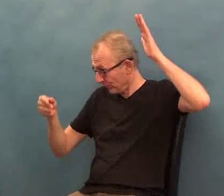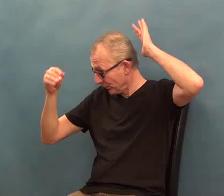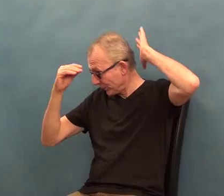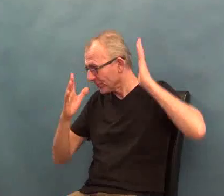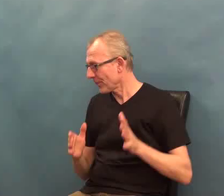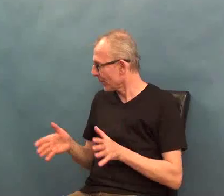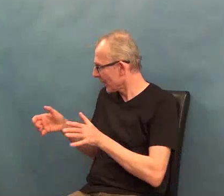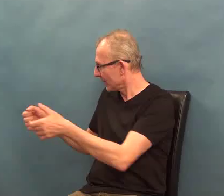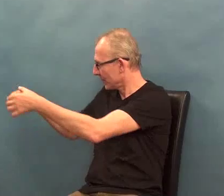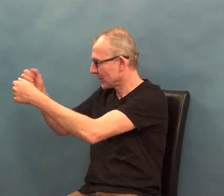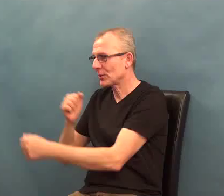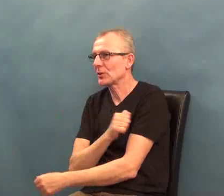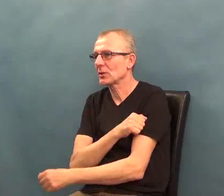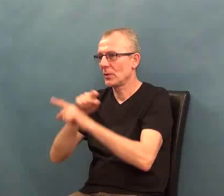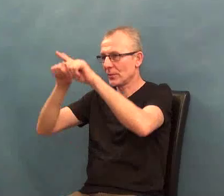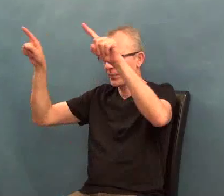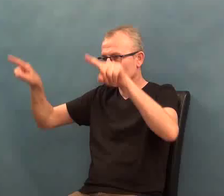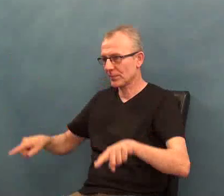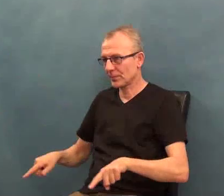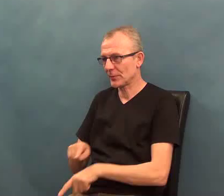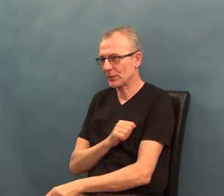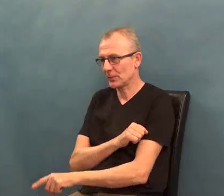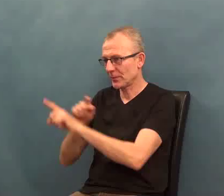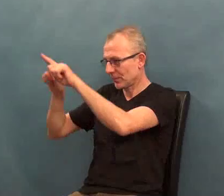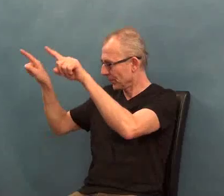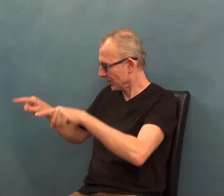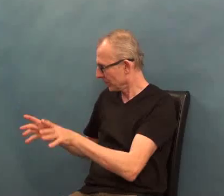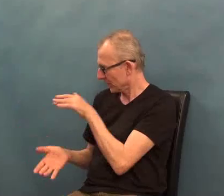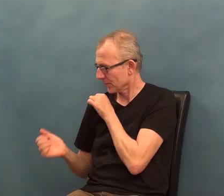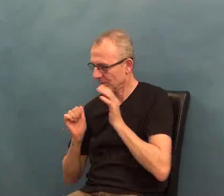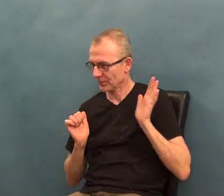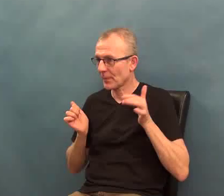Zakłada na plecy plecak z szybami.